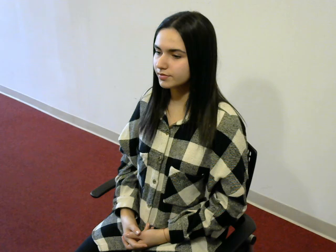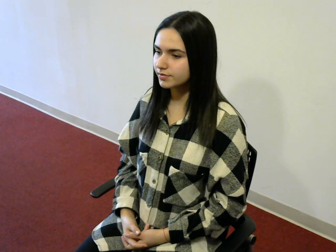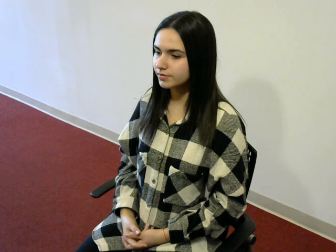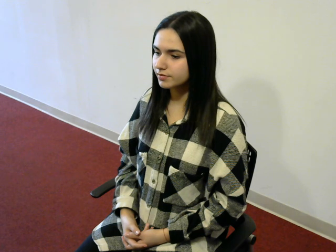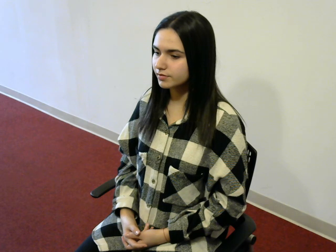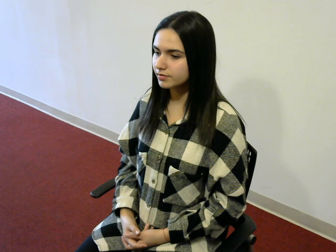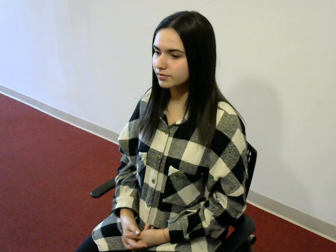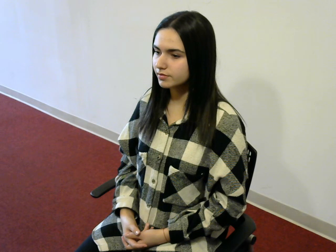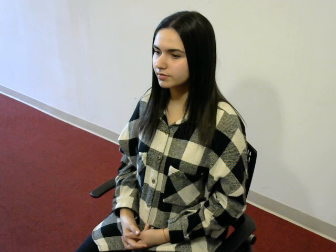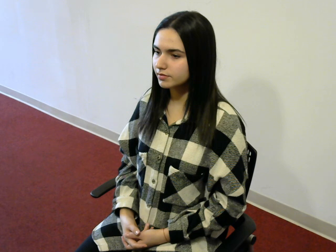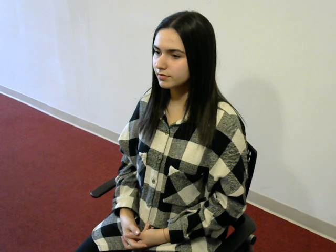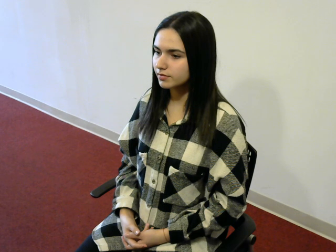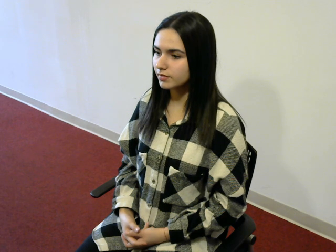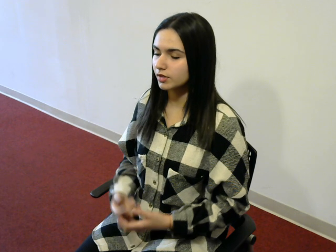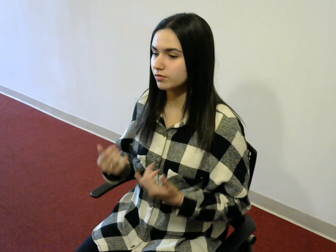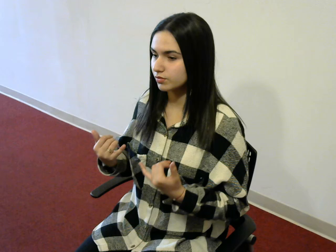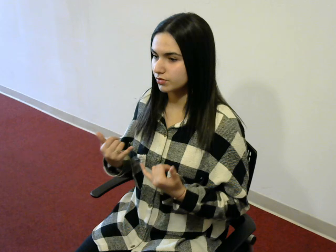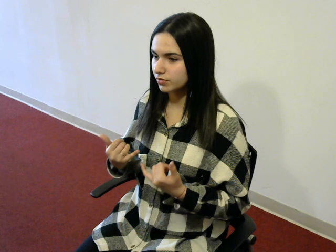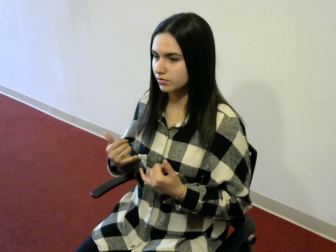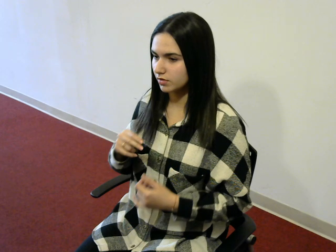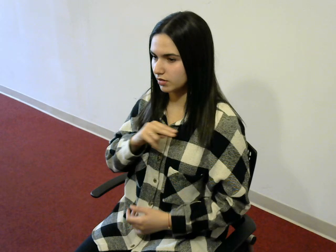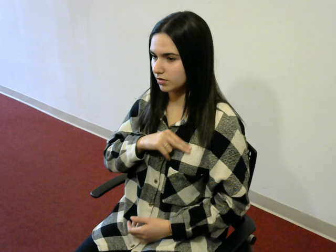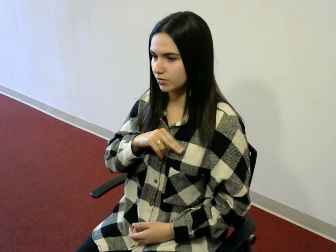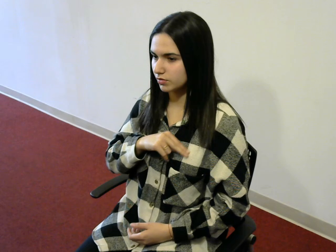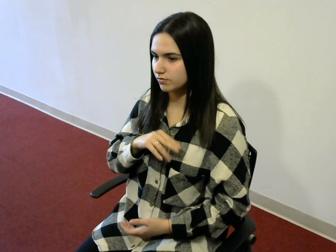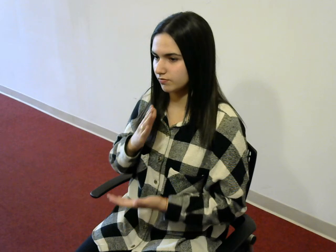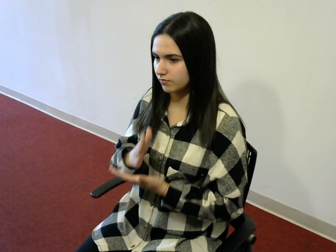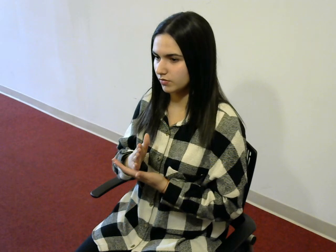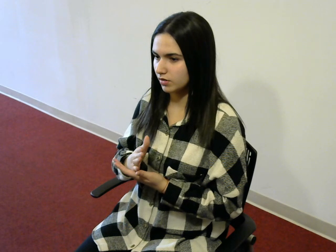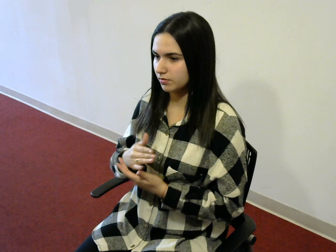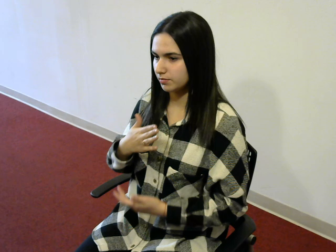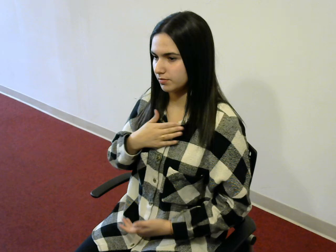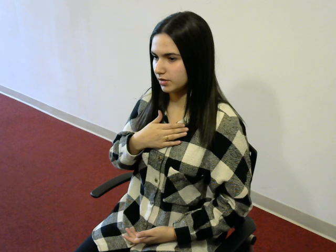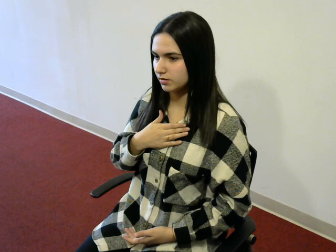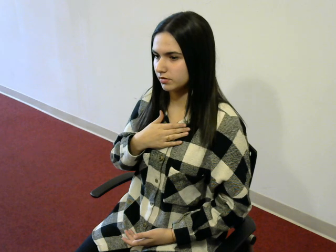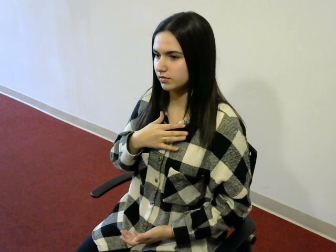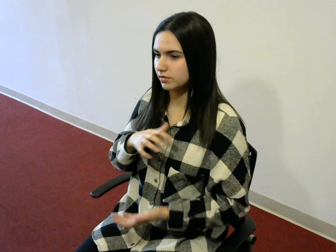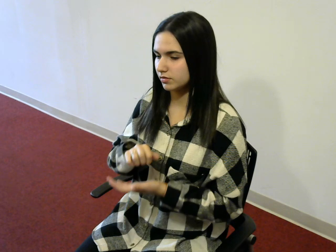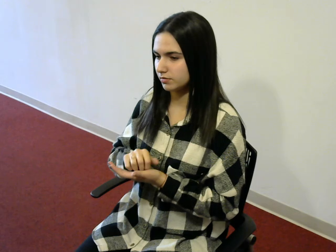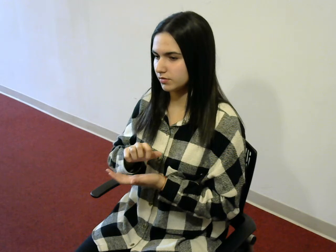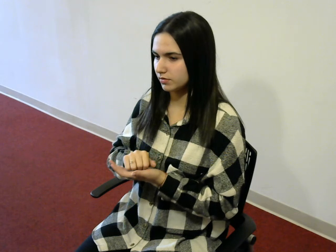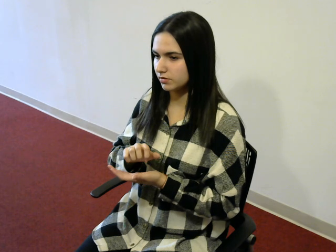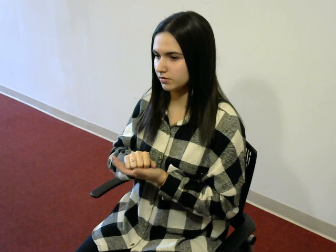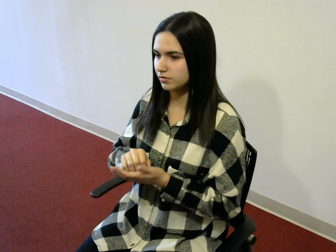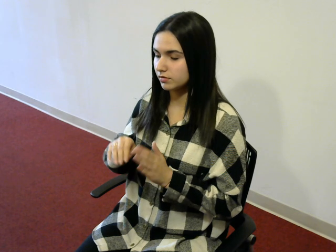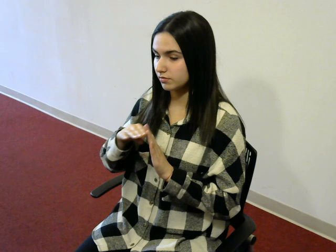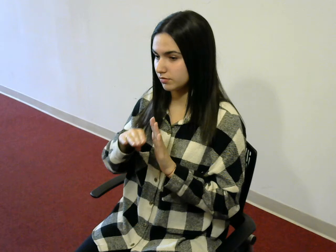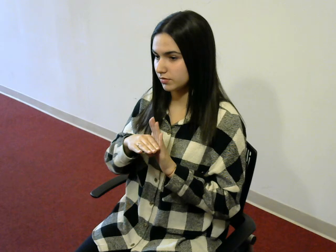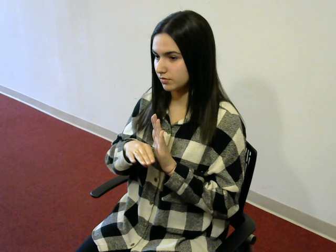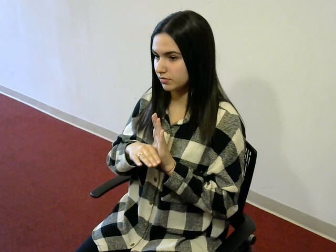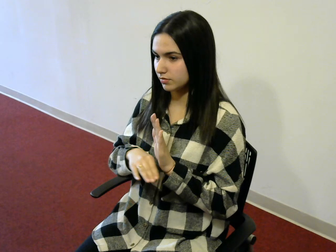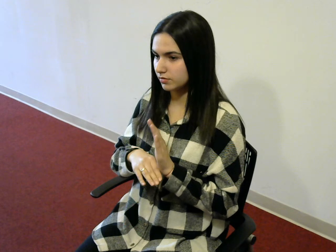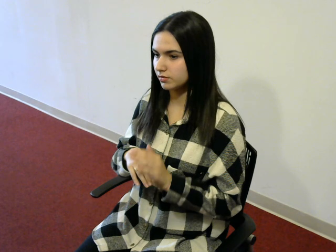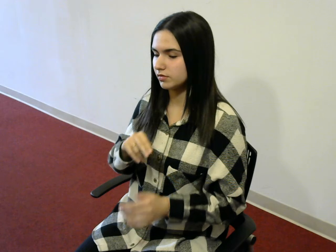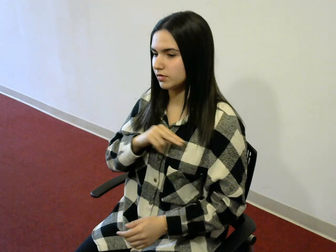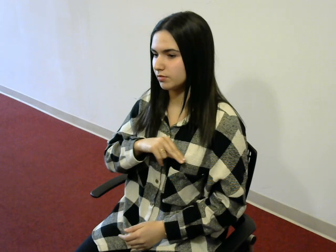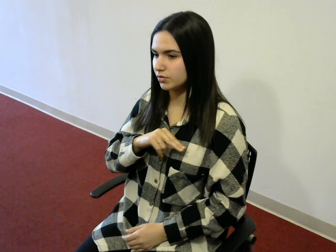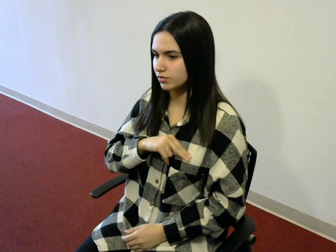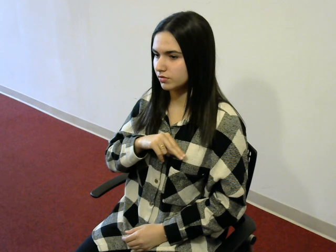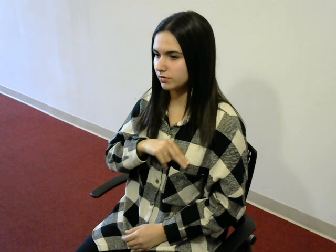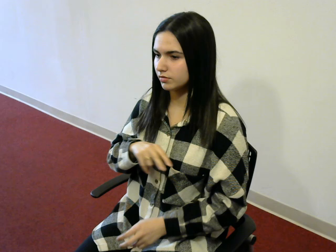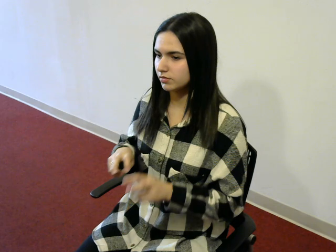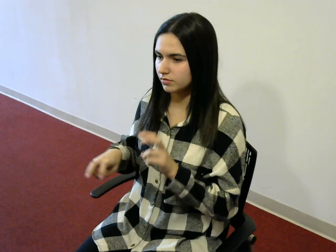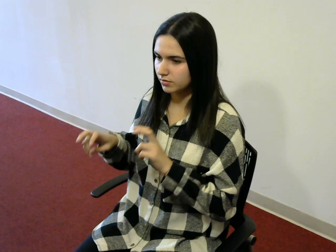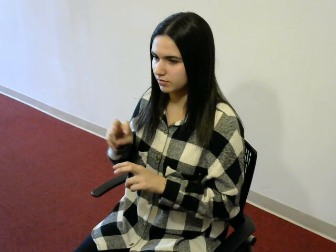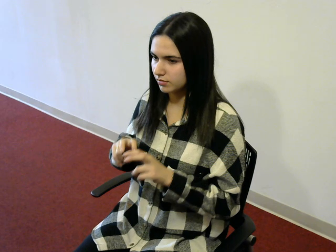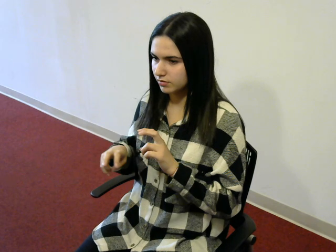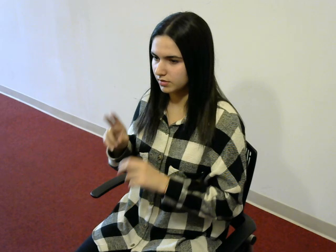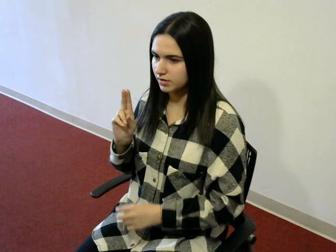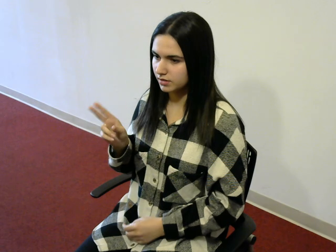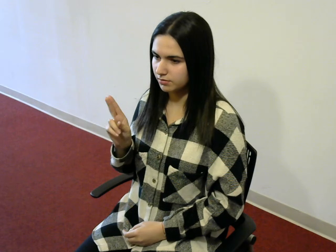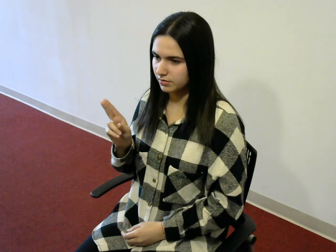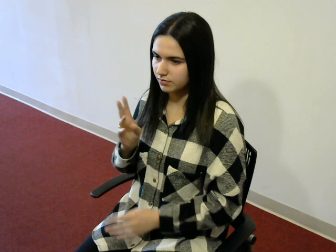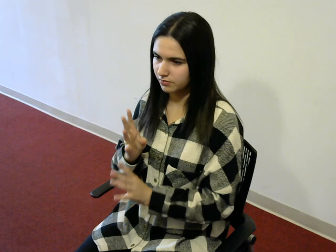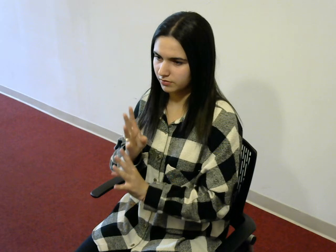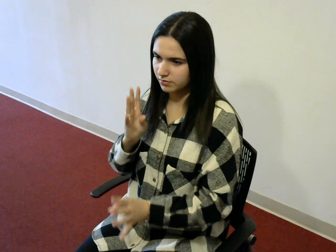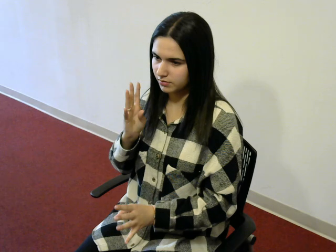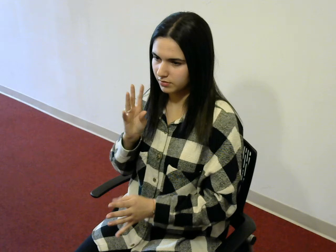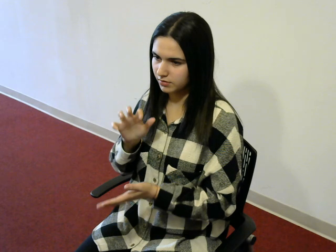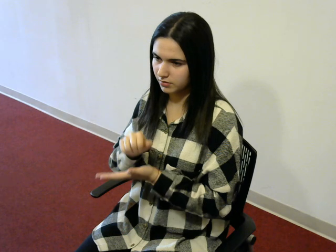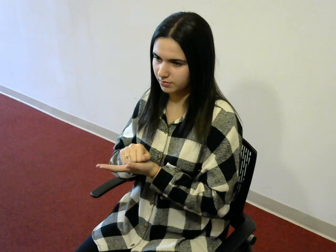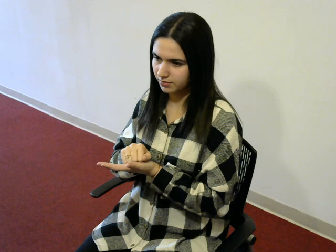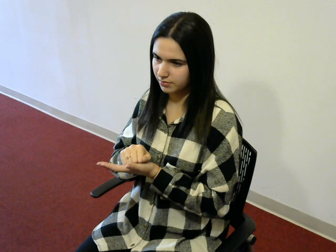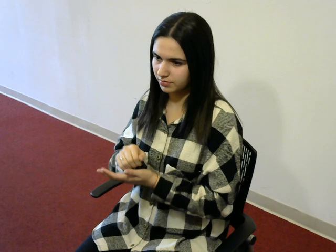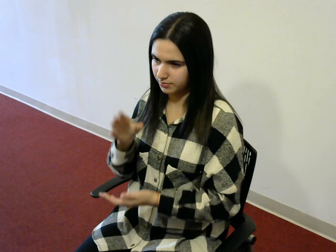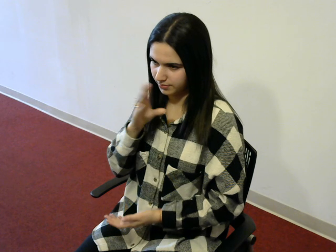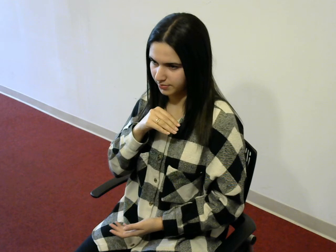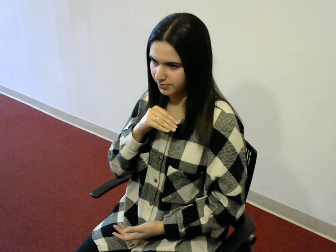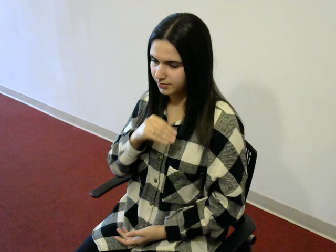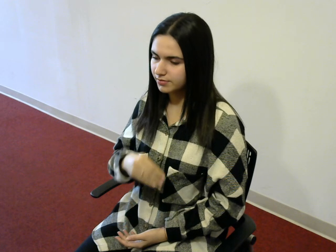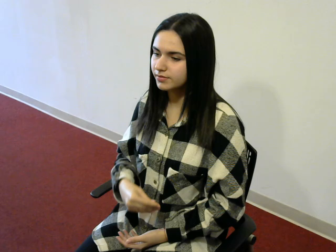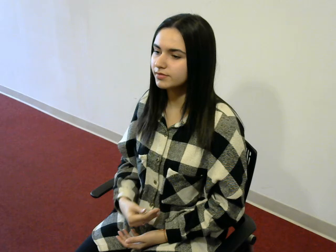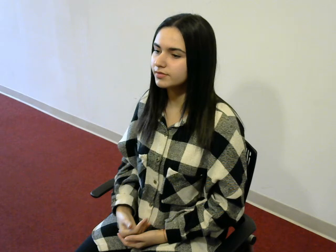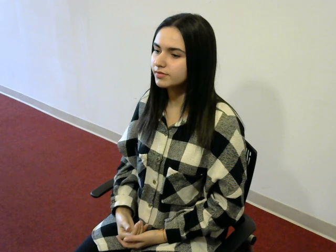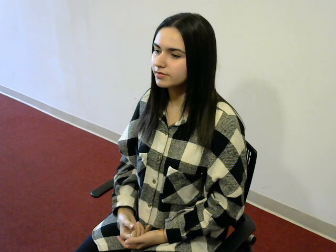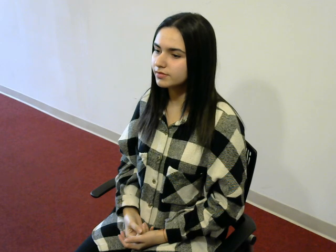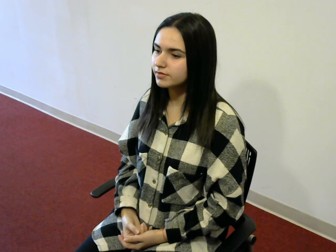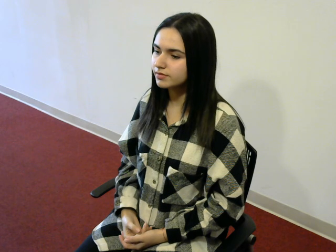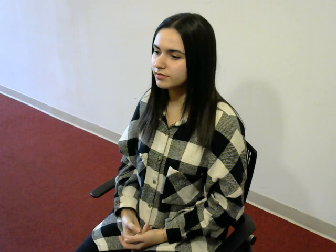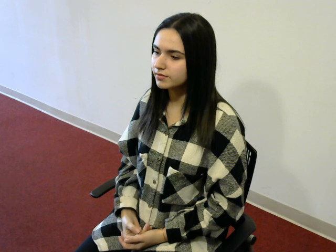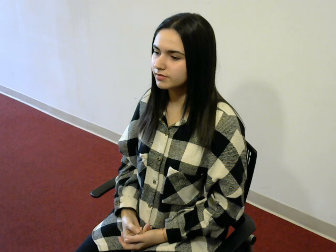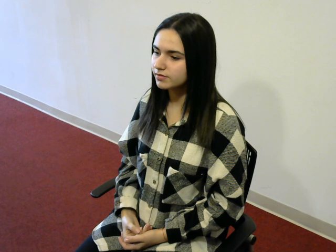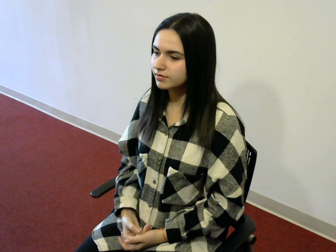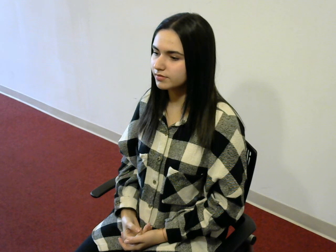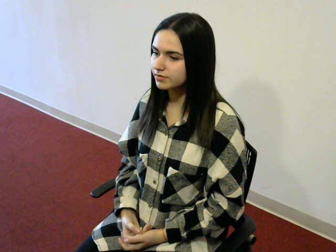İndi işim var, mən Məşğulluq sistemində iş axtaran kimi növbə tuta bilərəmmi?